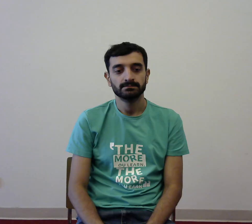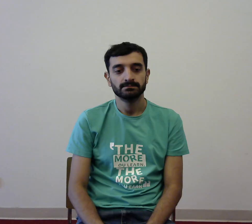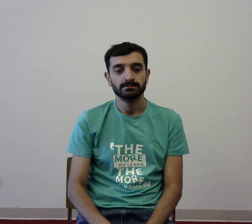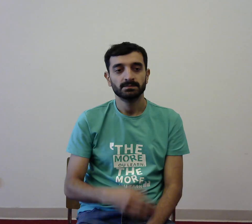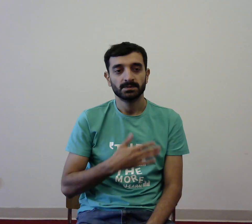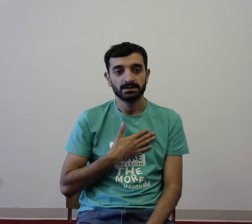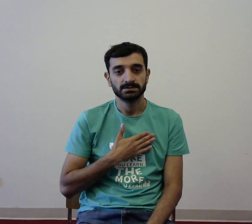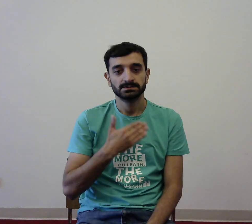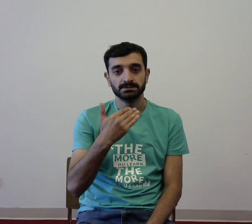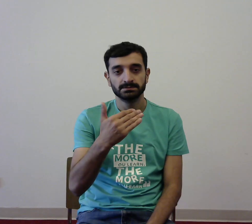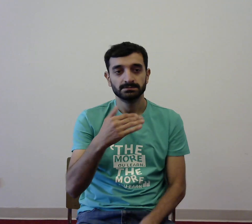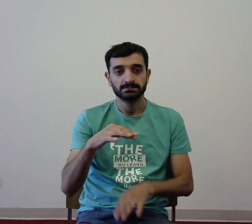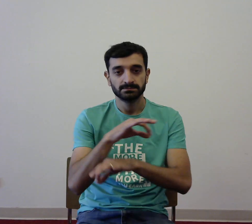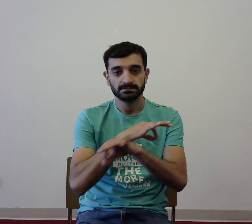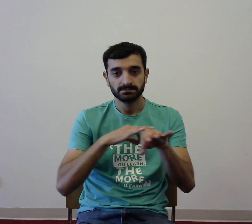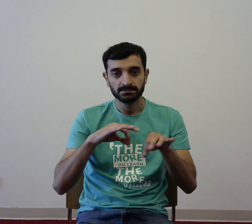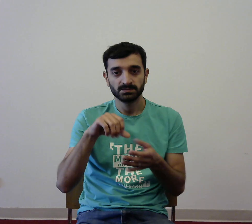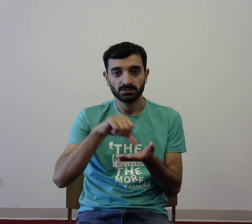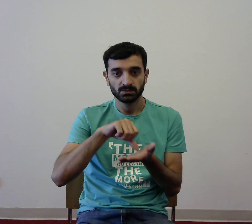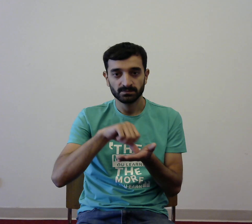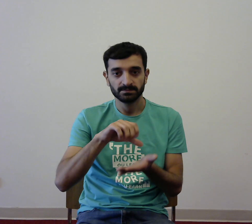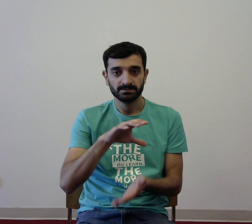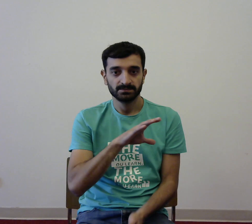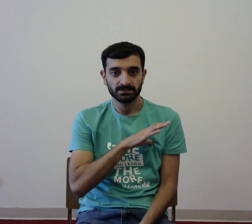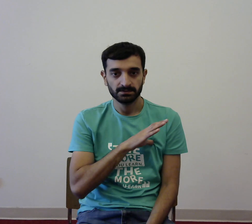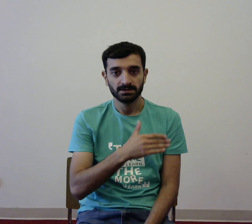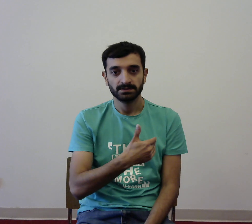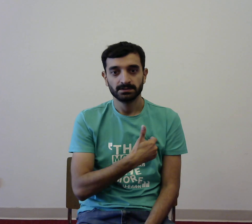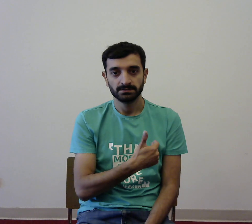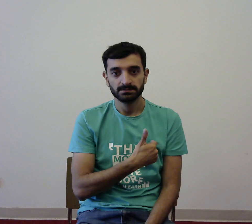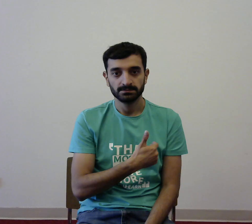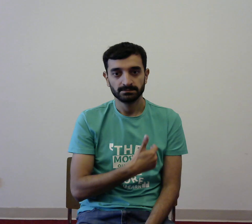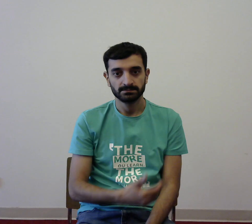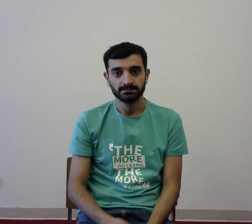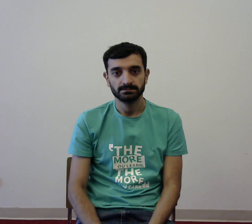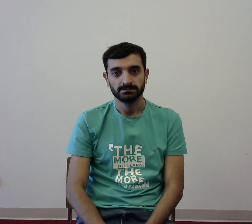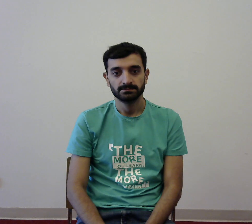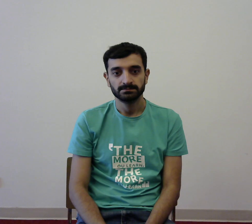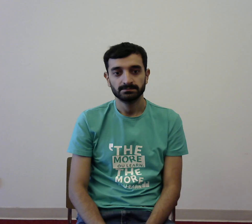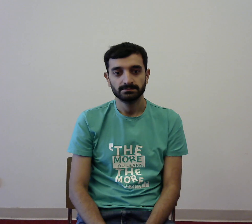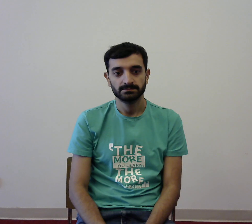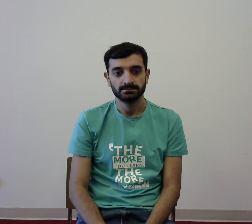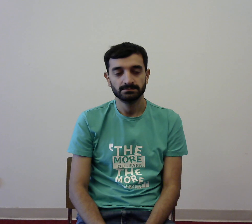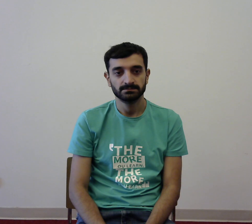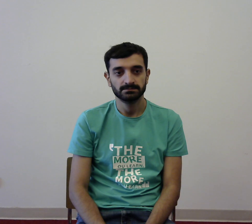Mən sizin layihədə iştirak etmək istərdim